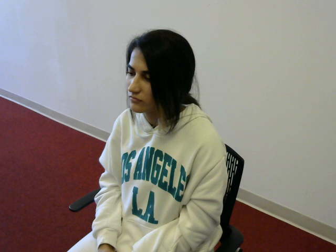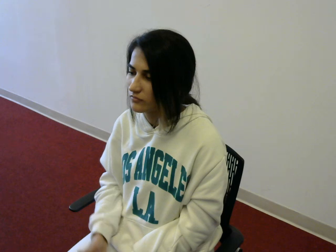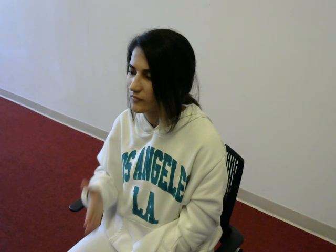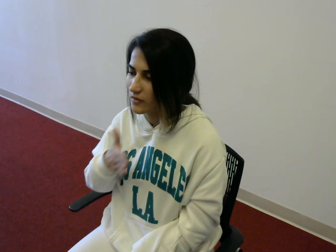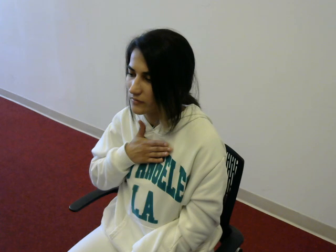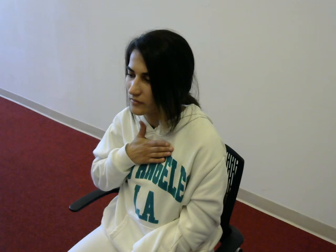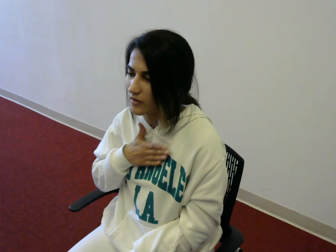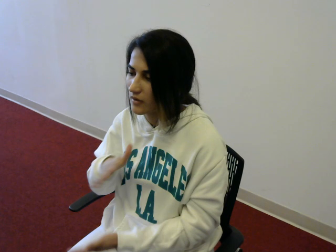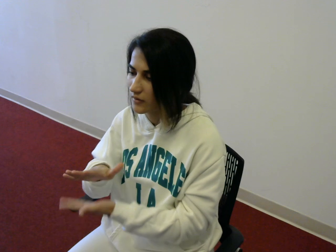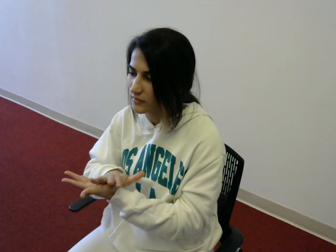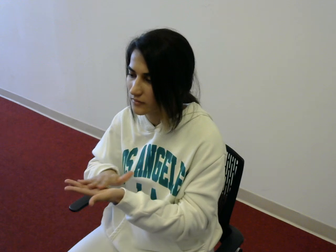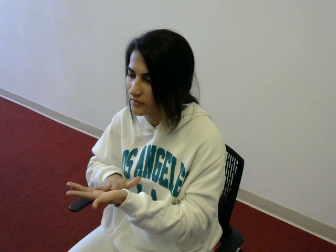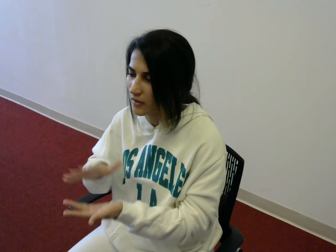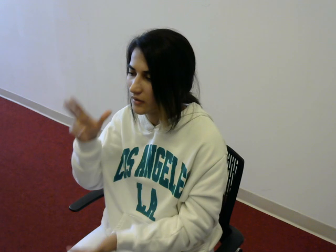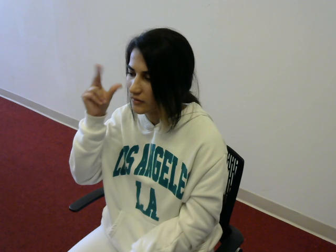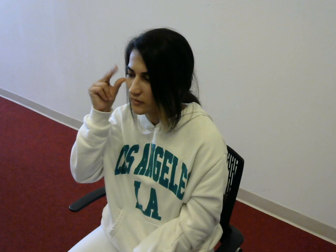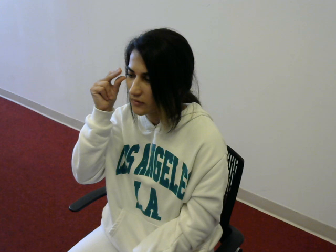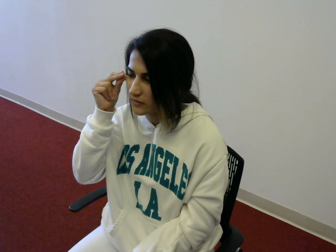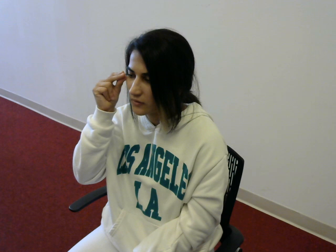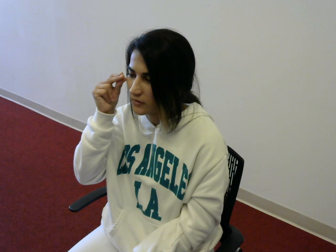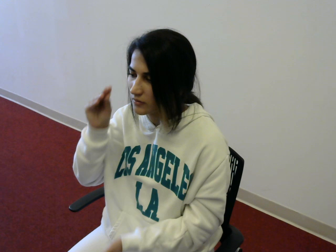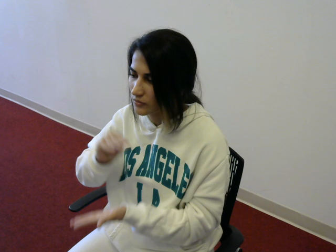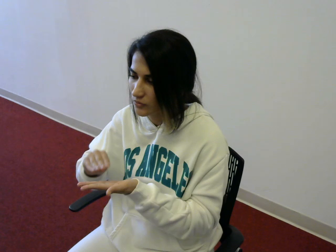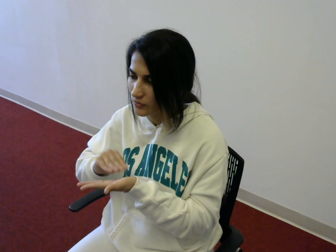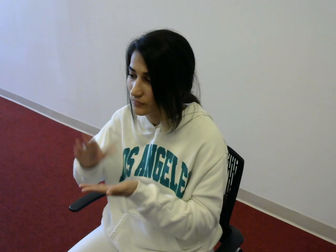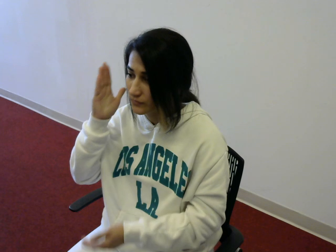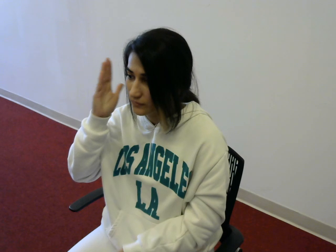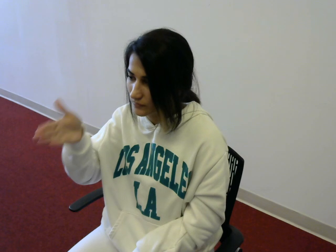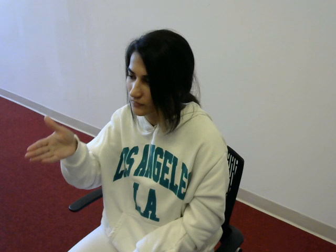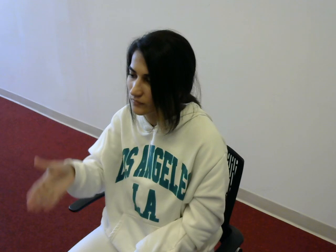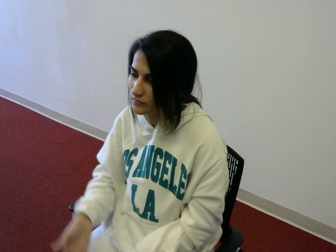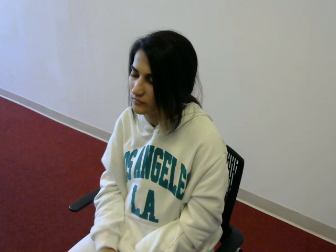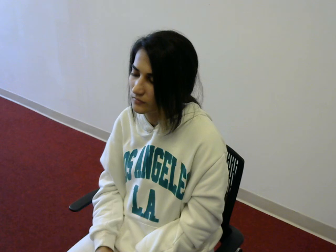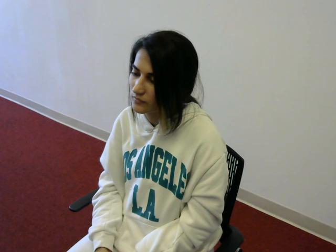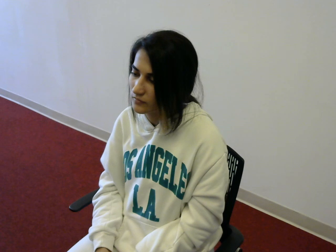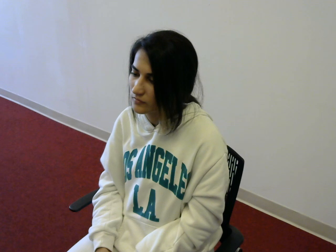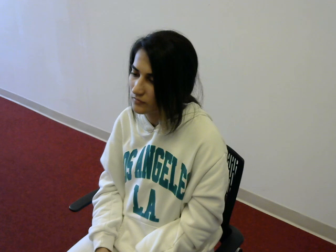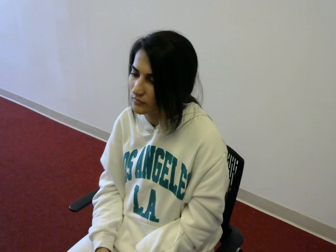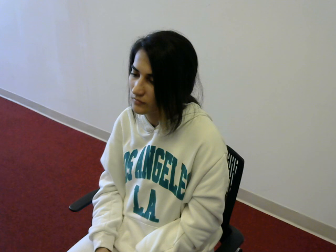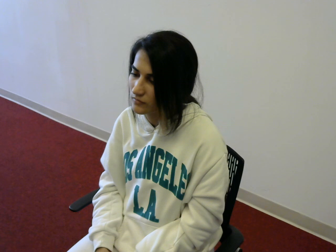Mən ərizəni nə vaxt yazmalıyam?